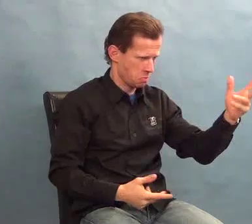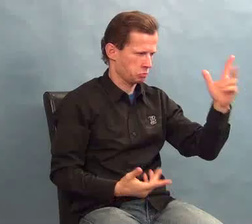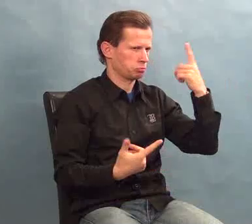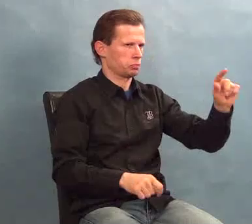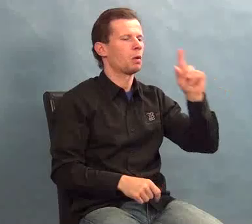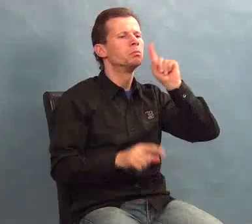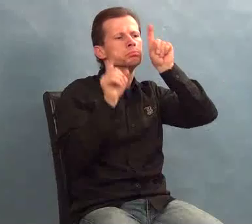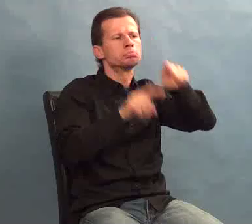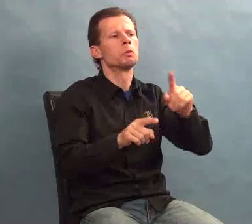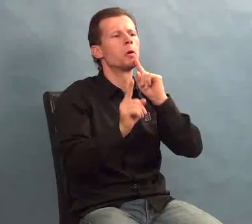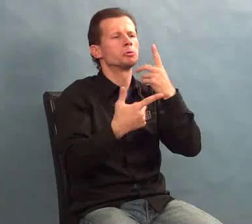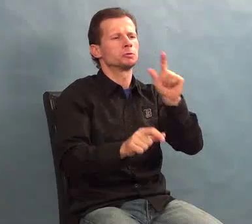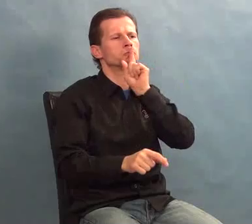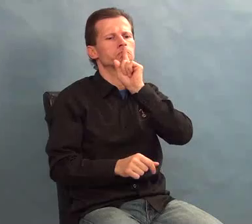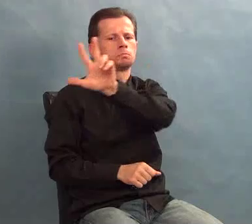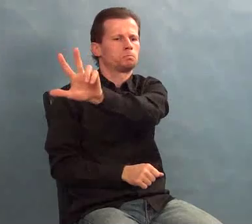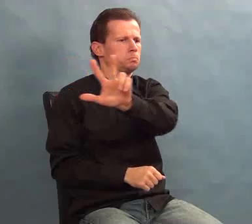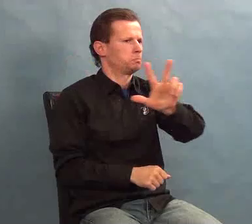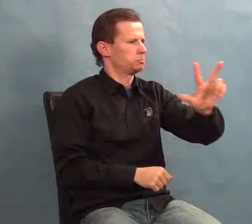Chłopcy nie słuchają go, nie rozmawiają z nim, tylko przechodzą w milczeniu.